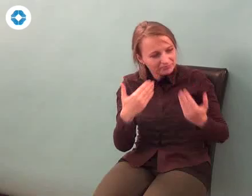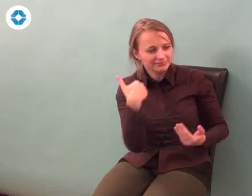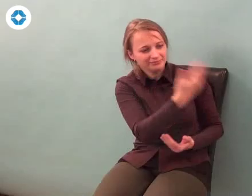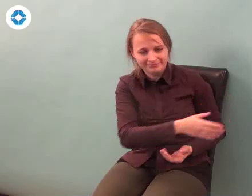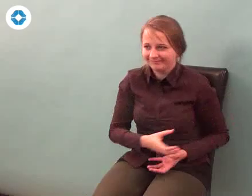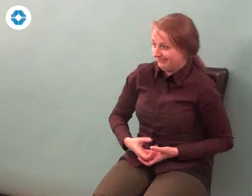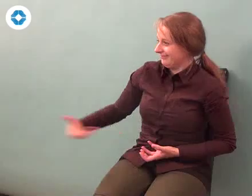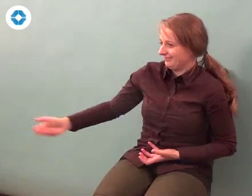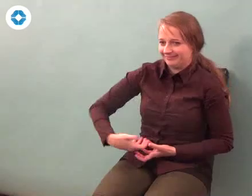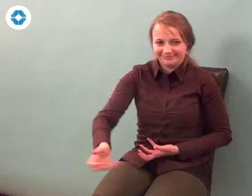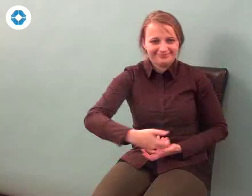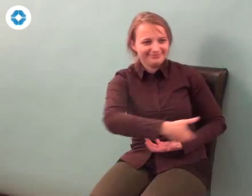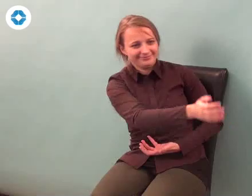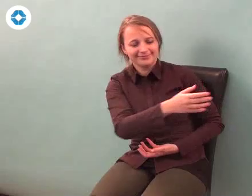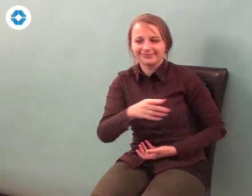Chłopak rozdaje kolegom gruszki.